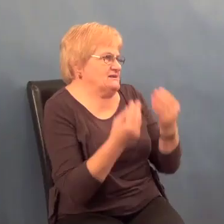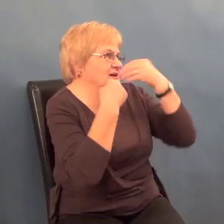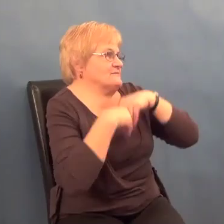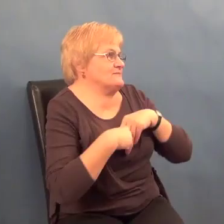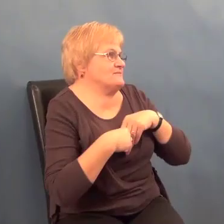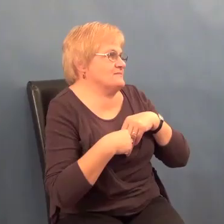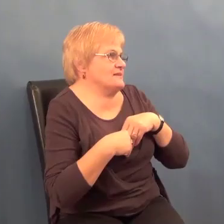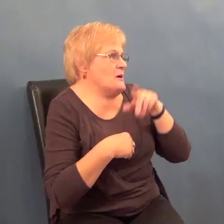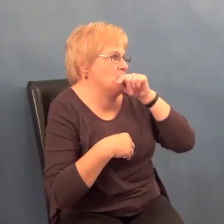Zjadł...